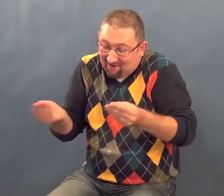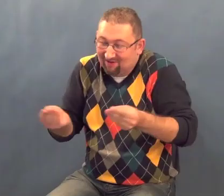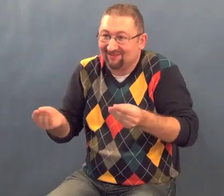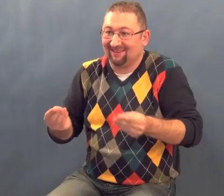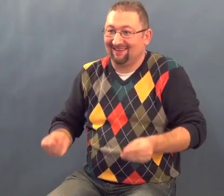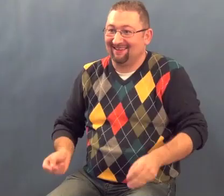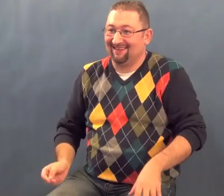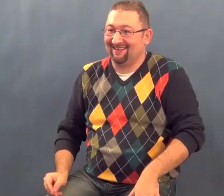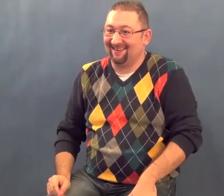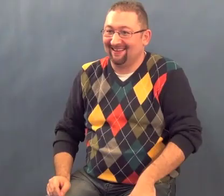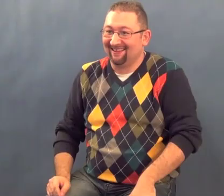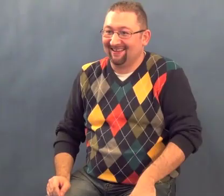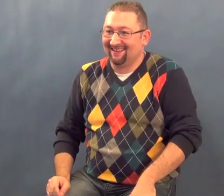Może.